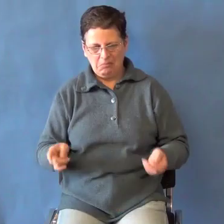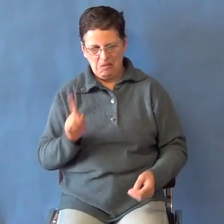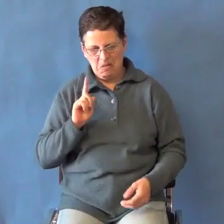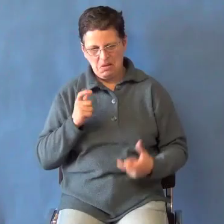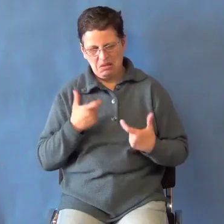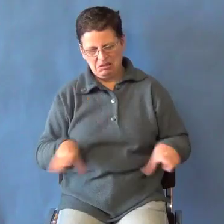Pan przestał...